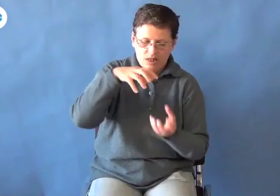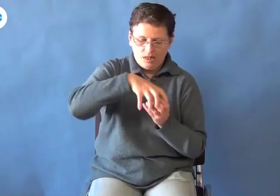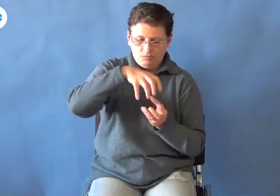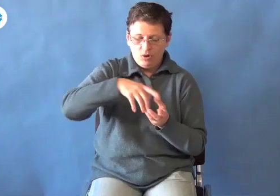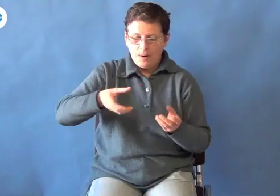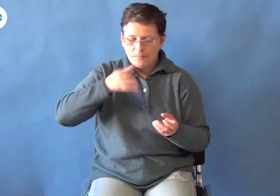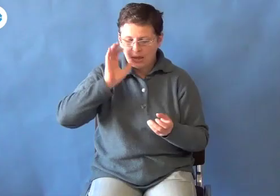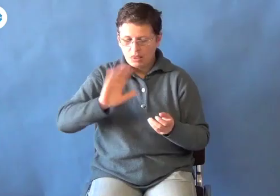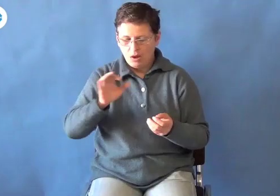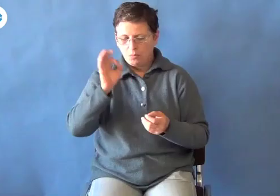Hamburger i picie - nie.